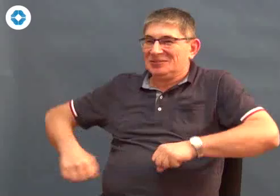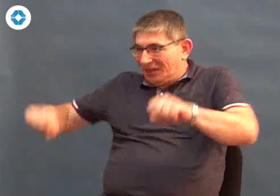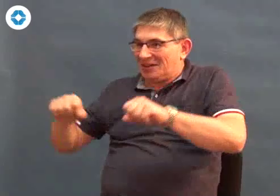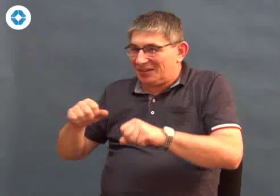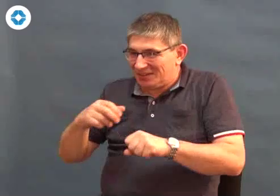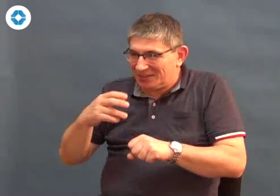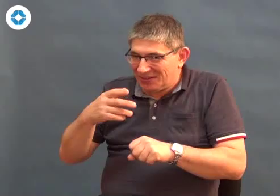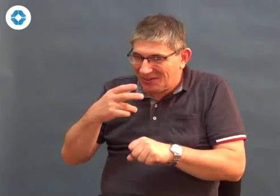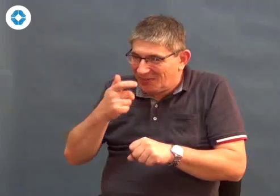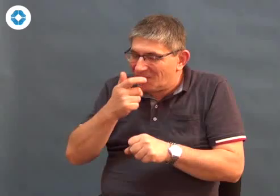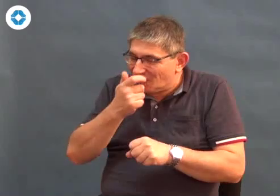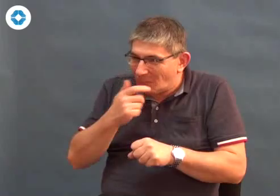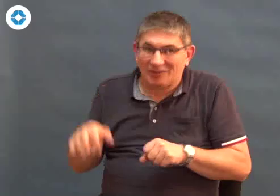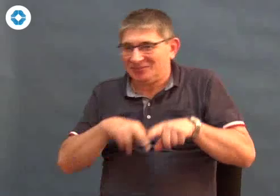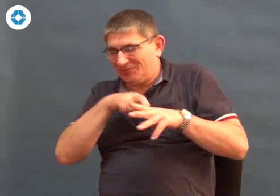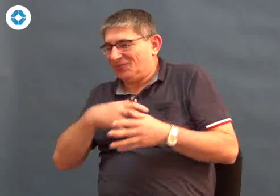Chaplin znowu się przestraszył.